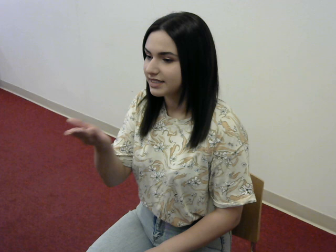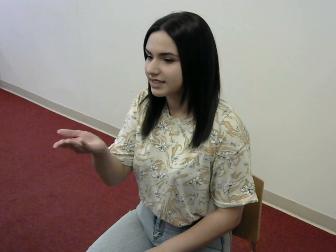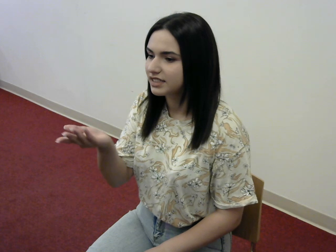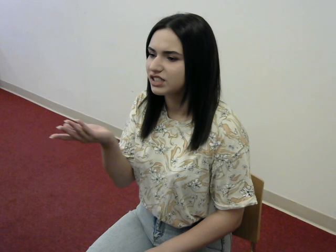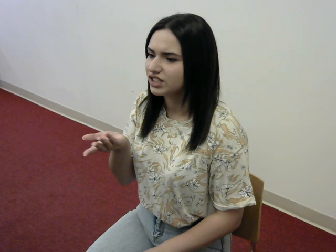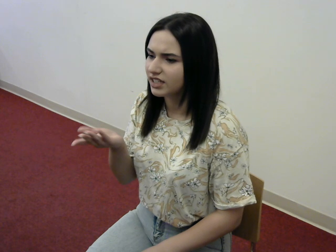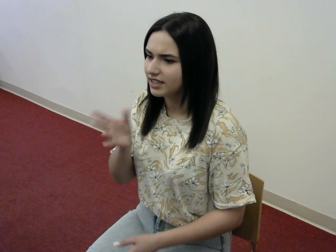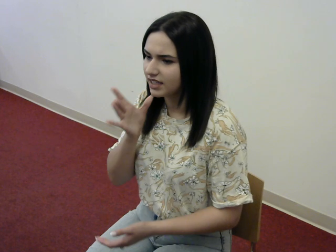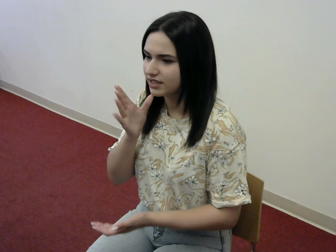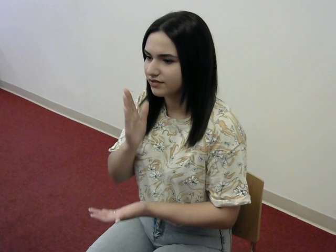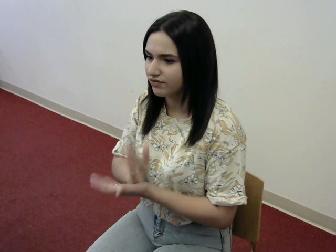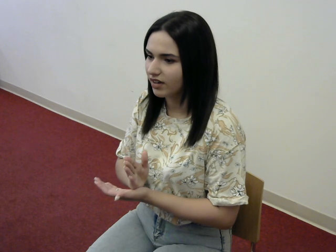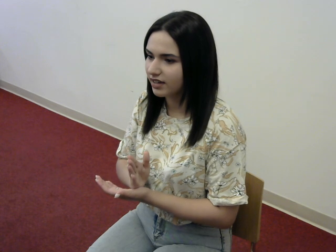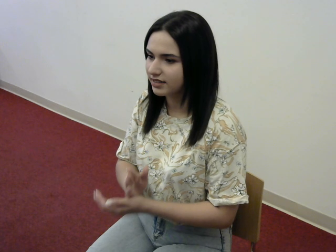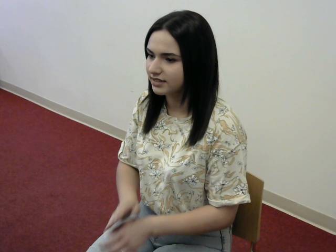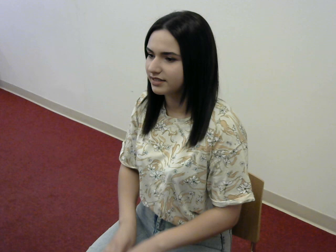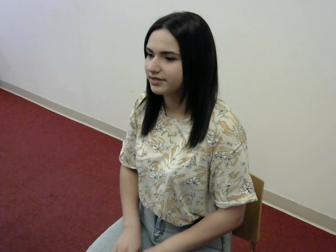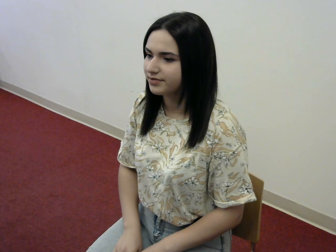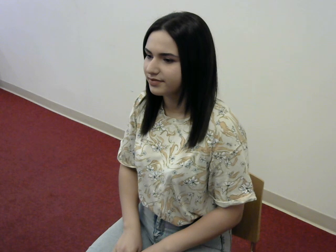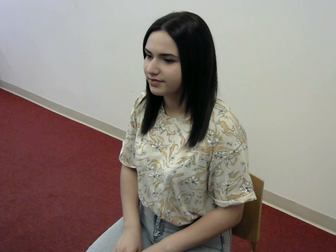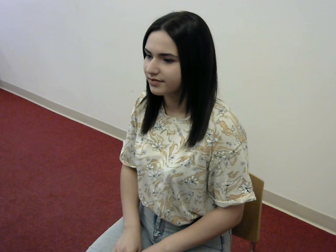Sizin neçə yaşınız var?